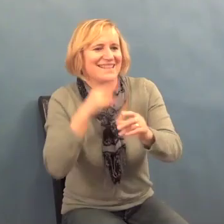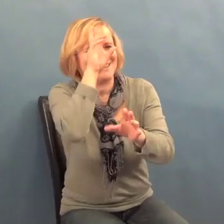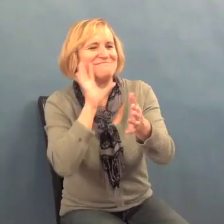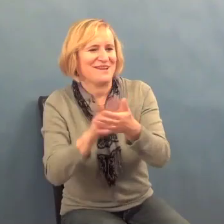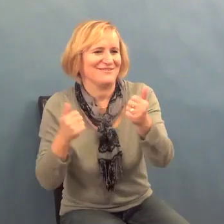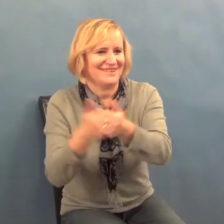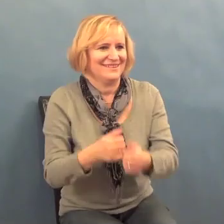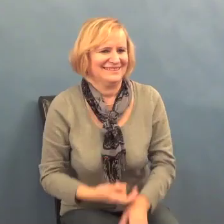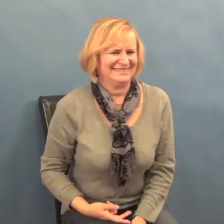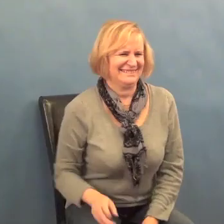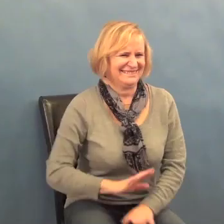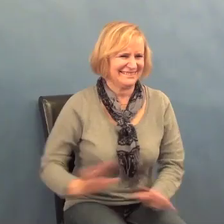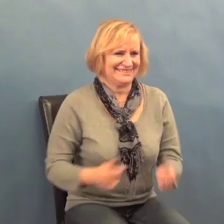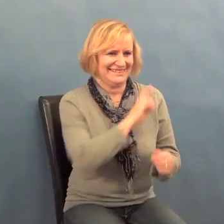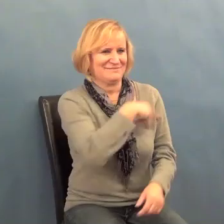Charlie Chaplin próbuje odepchnąć od siebie smarkacza, bo policjant patrzy.